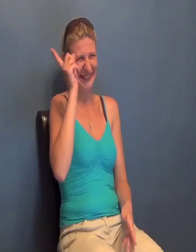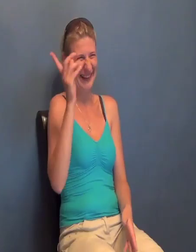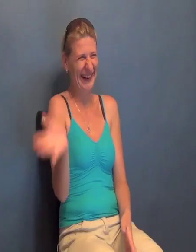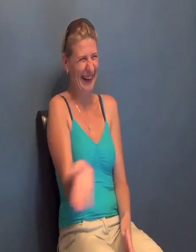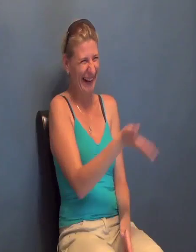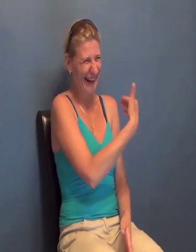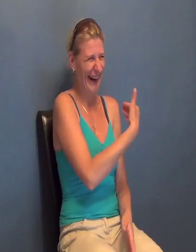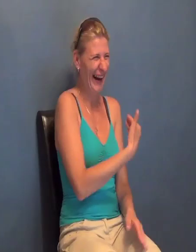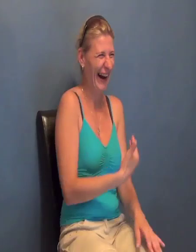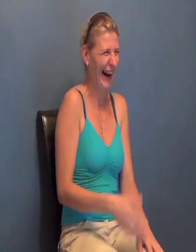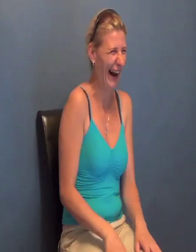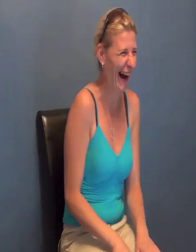Jest zakaz dla nich.